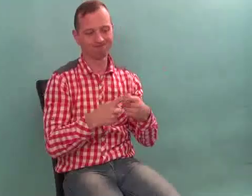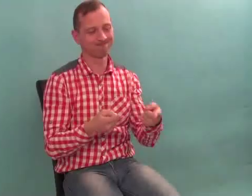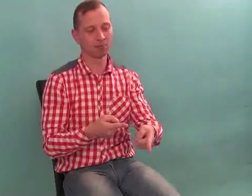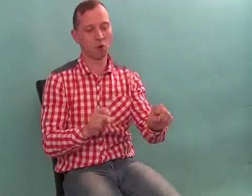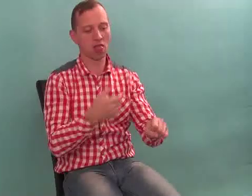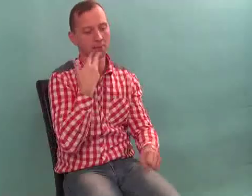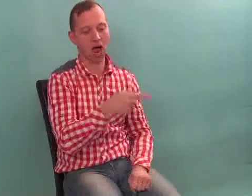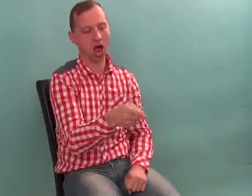Motoru nie ma tam.